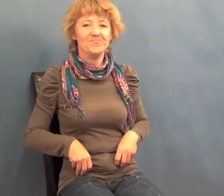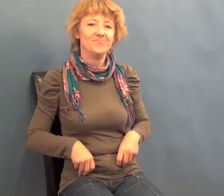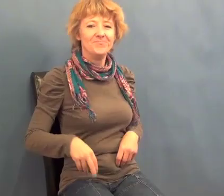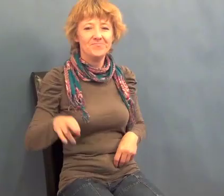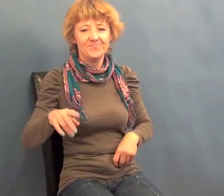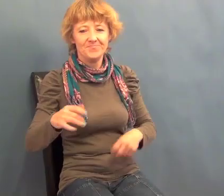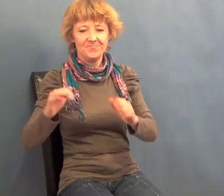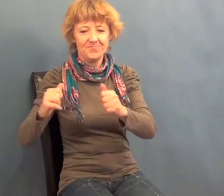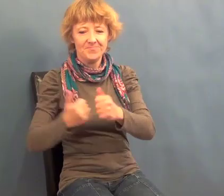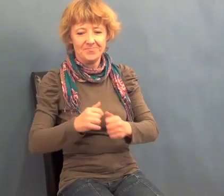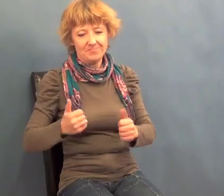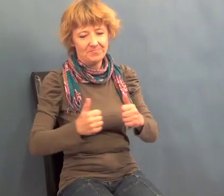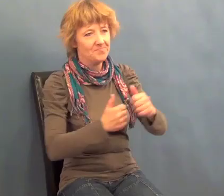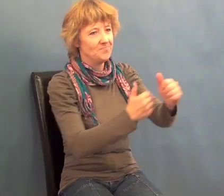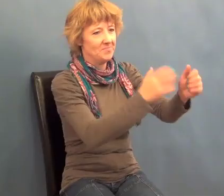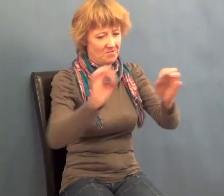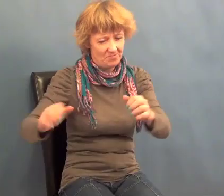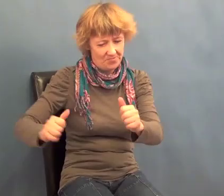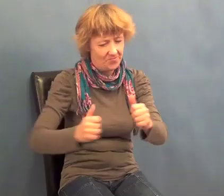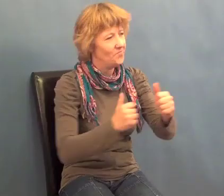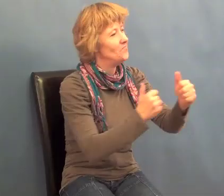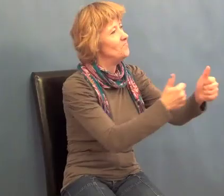Dziecko odchodzi, a policjant idzie za nim.